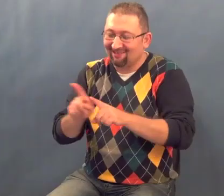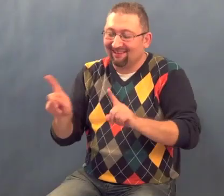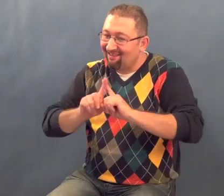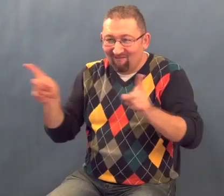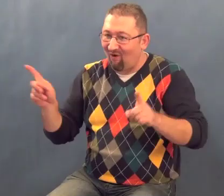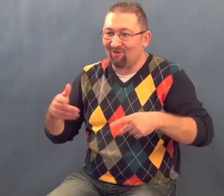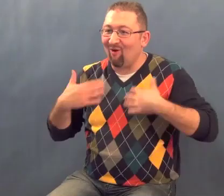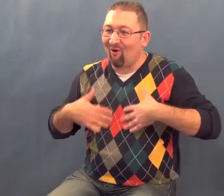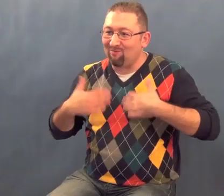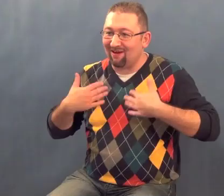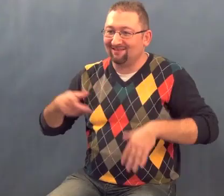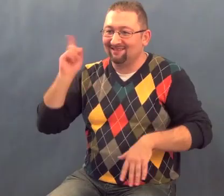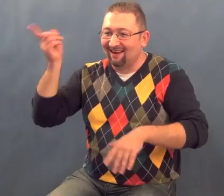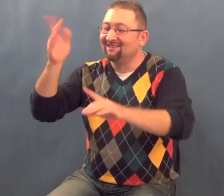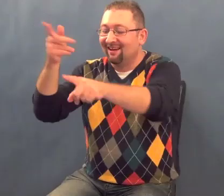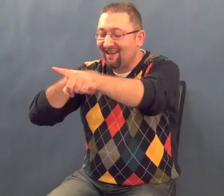To też nie wolno kąpać się, jest zakaz.